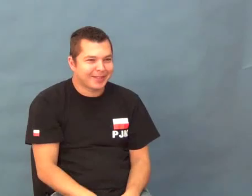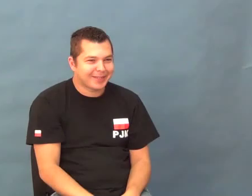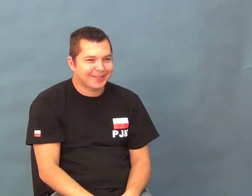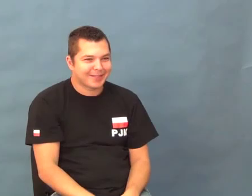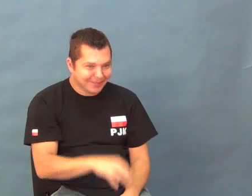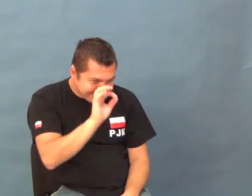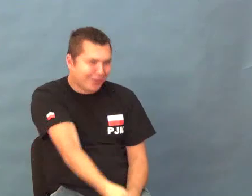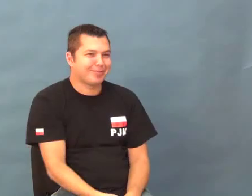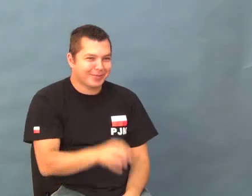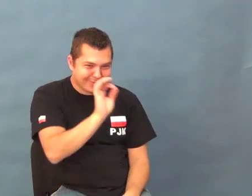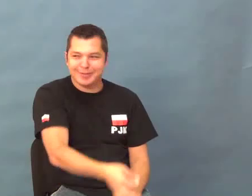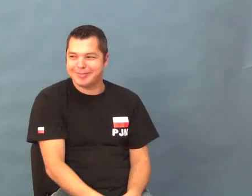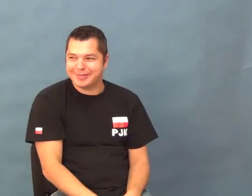Dobrze.